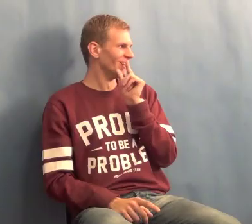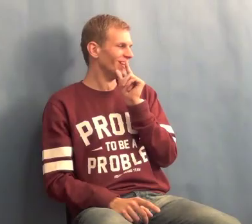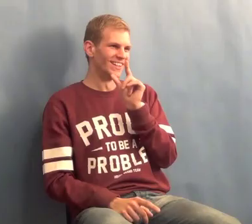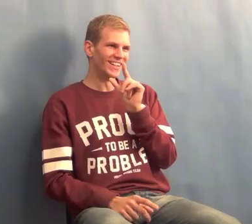Połowa.